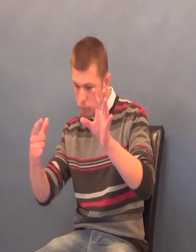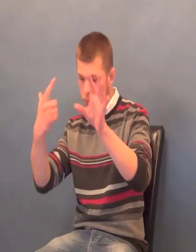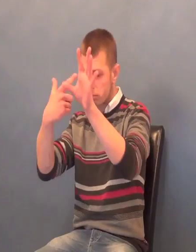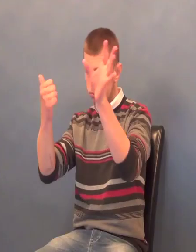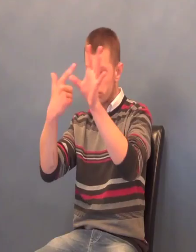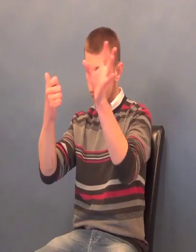Dwudziesty szósty, dwudziesty szósty.